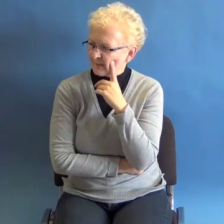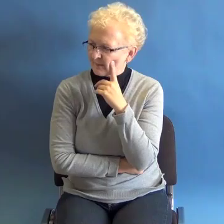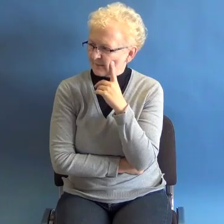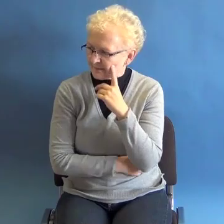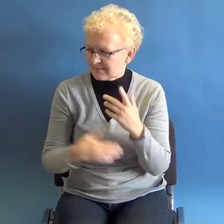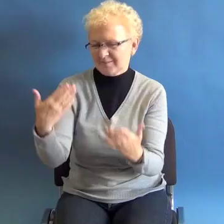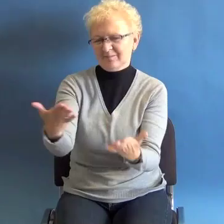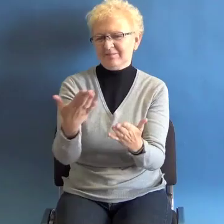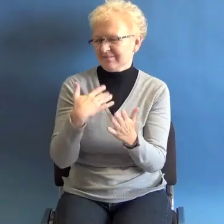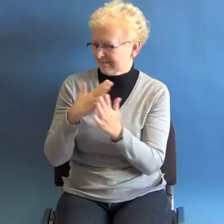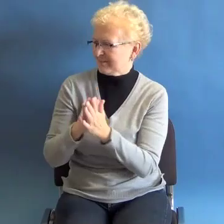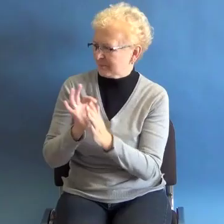No właśnie, dobrze migałam.